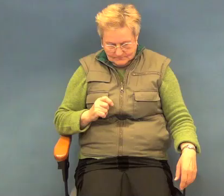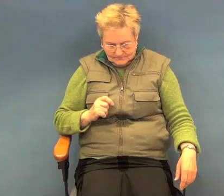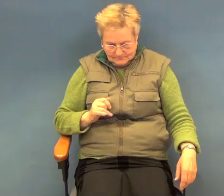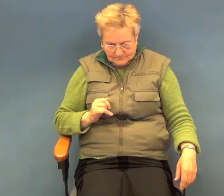Co to jest?